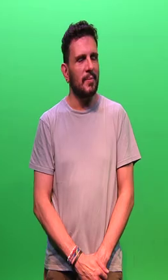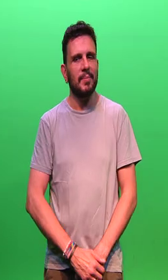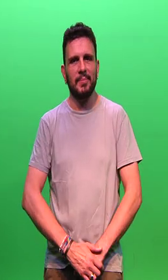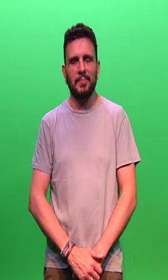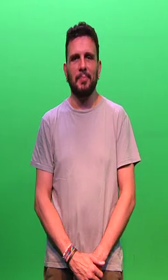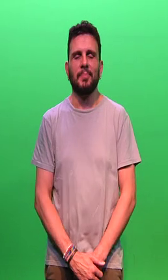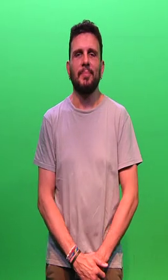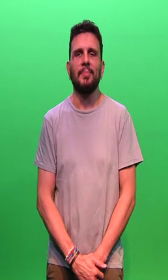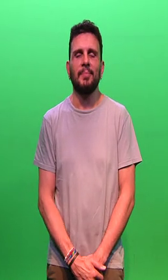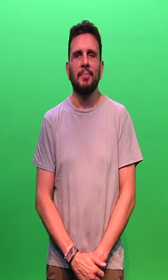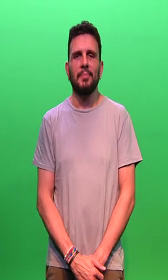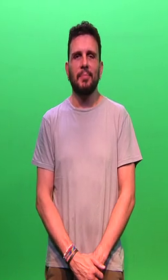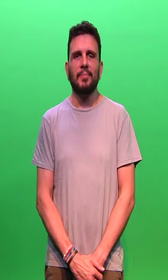Vinc perquè estic malalt.